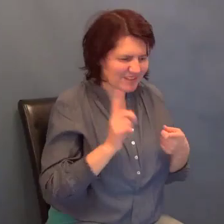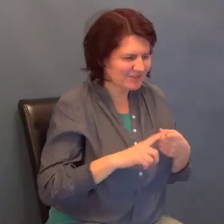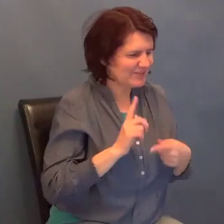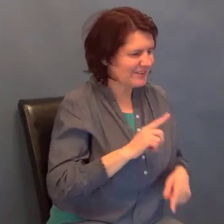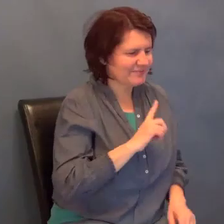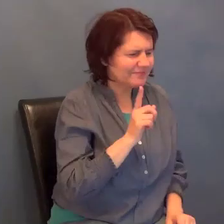Nie pasuje.